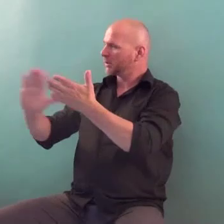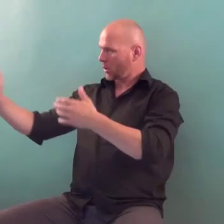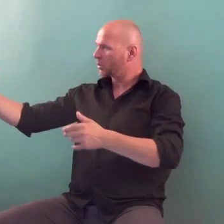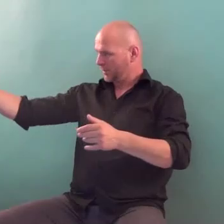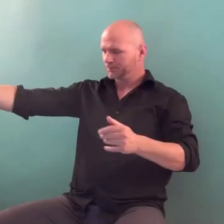OK.